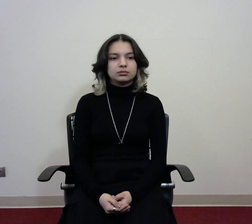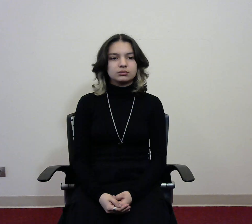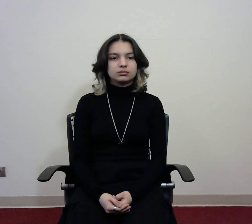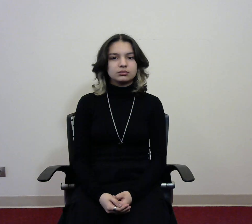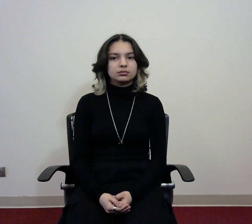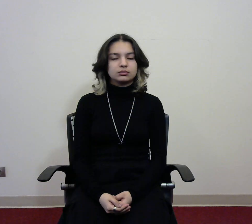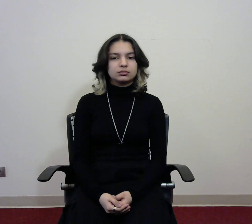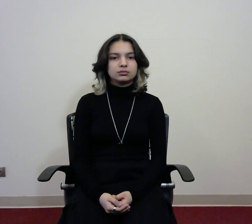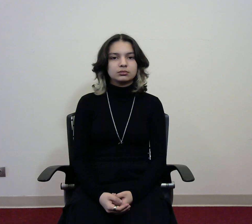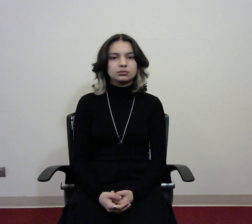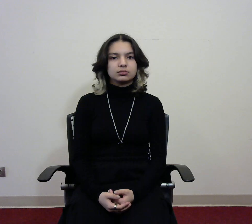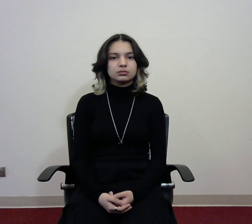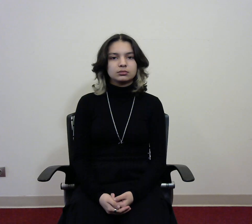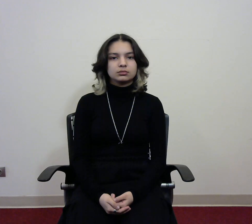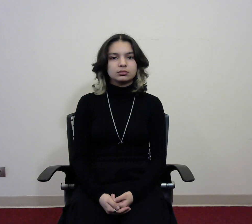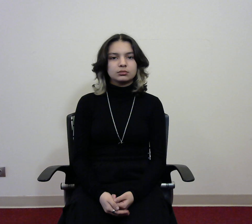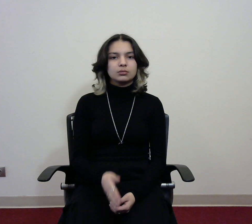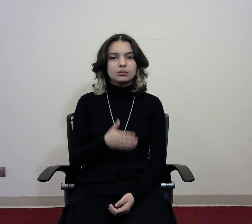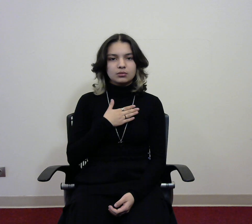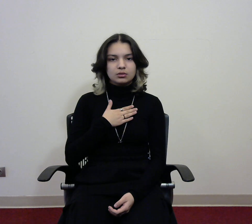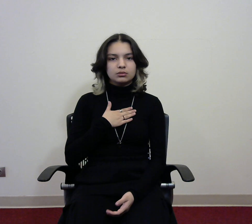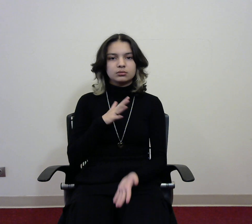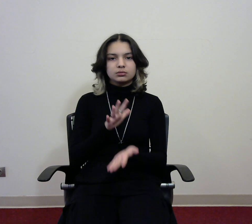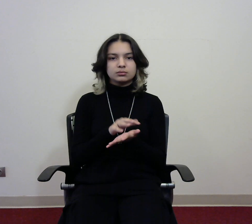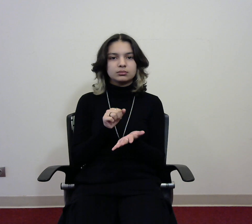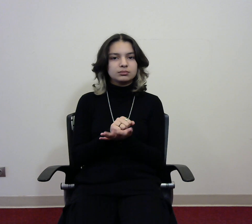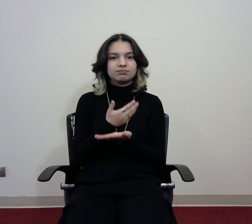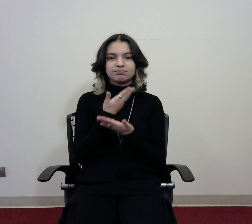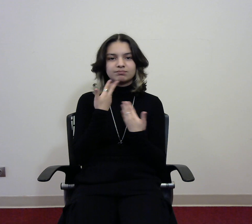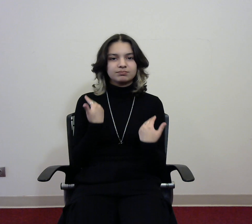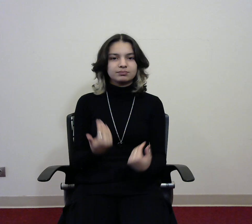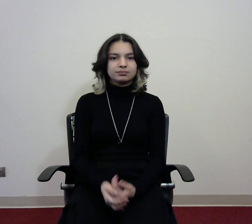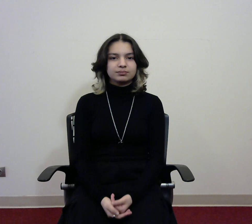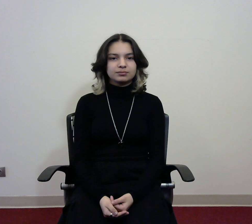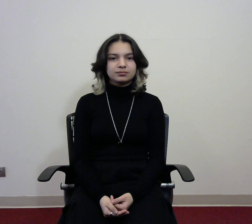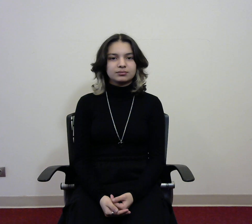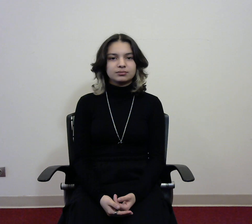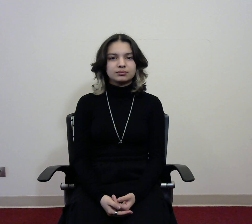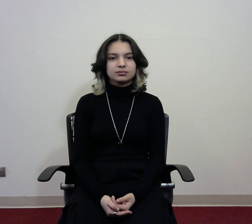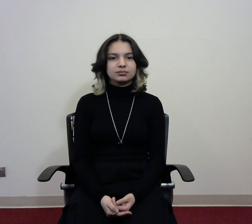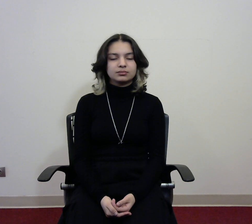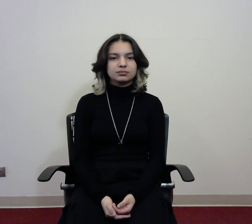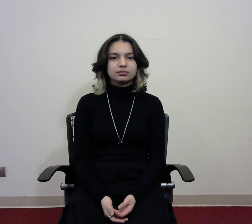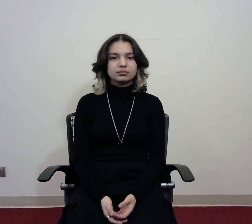Mənim ləqəbim yoxdur